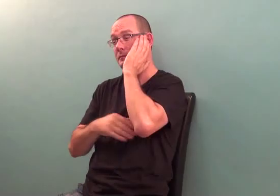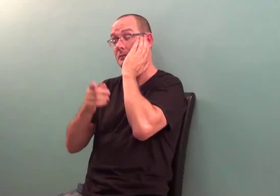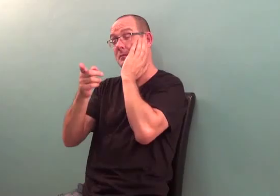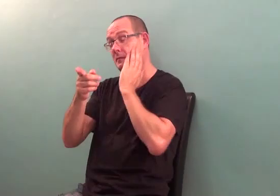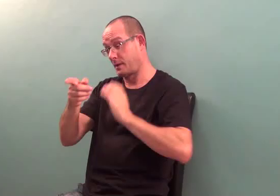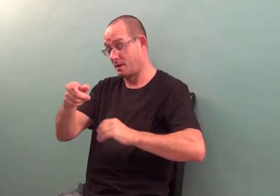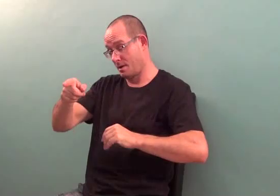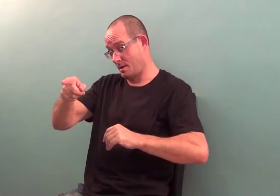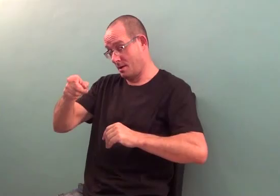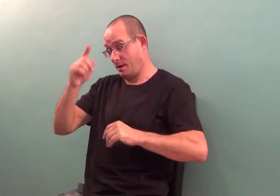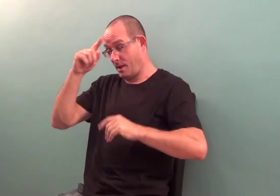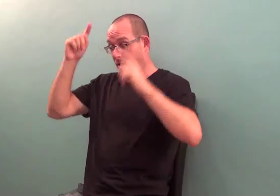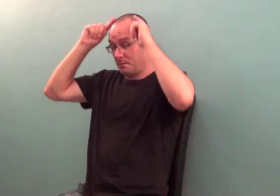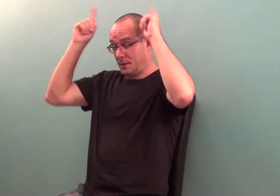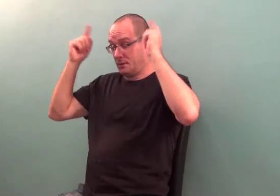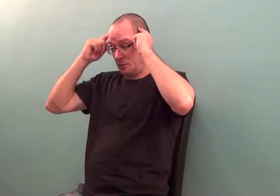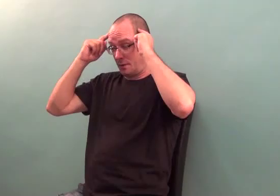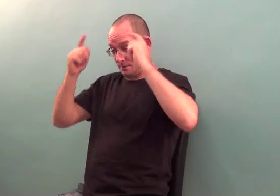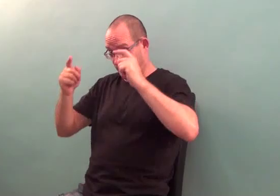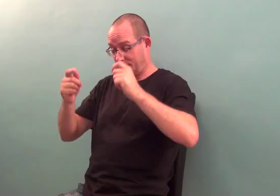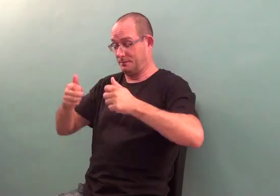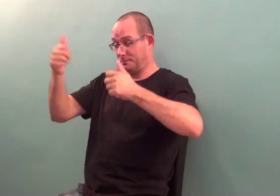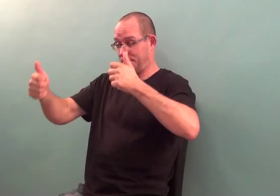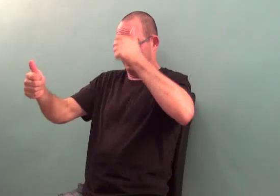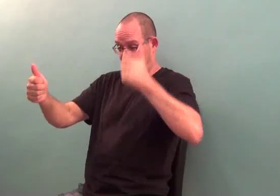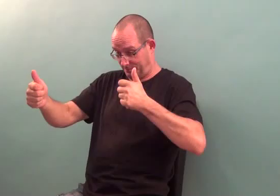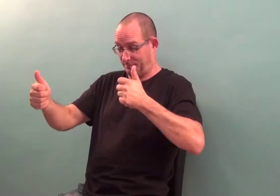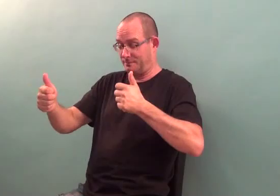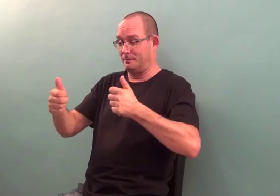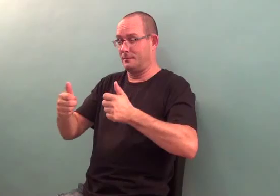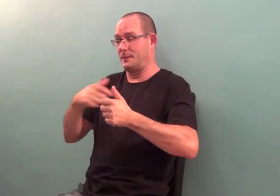Wiesz, dwie Myszki Miki stoją naprzeciwko siebie.